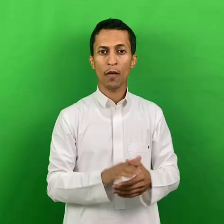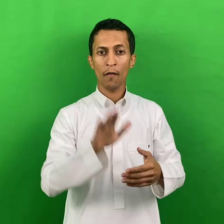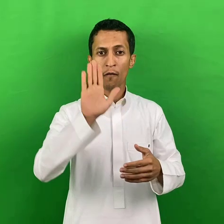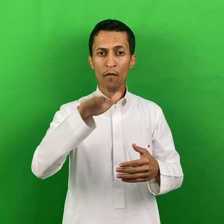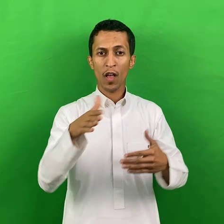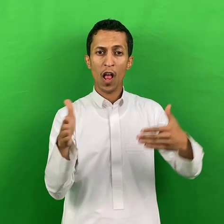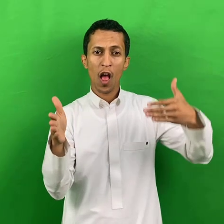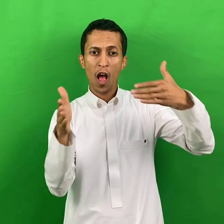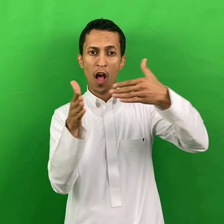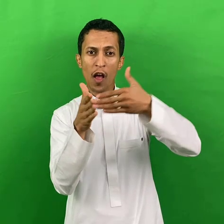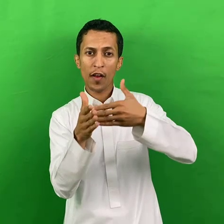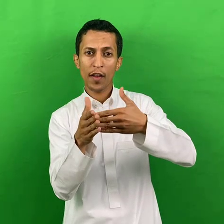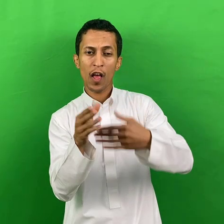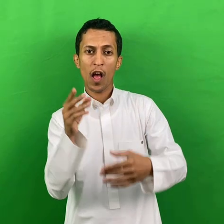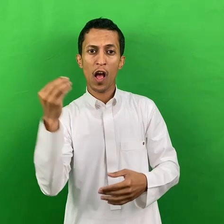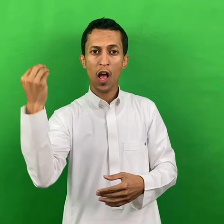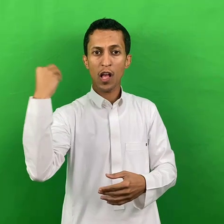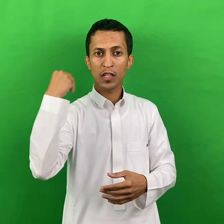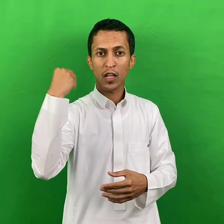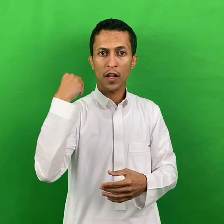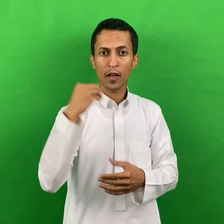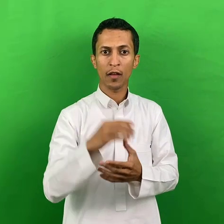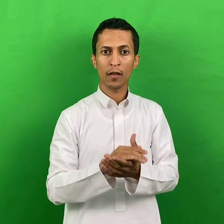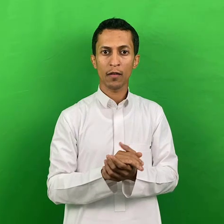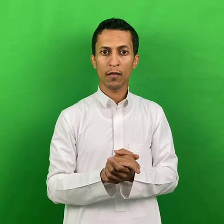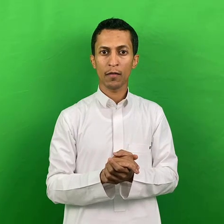في الآخرة حسنة